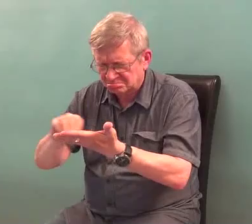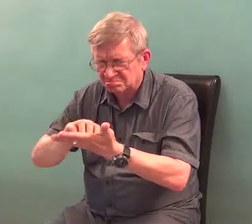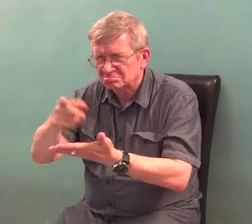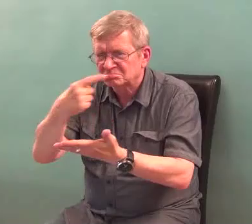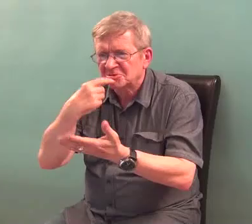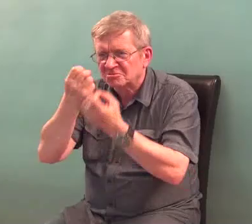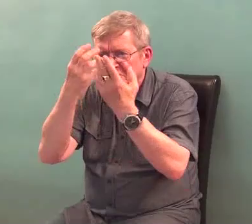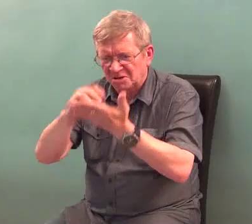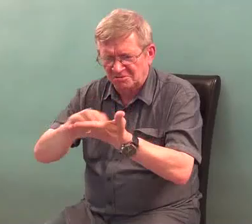Będzie nam wyjaśniać język przez pisanie.